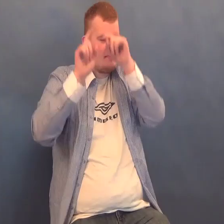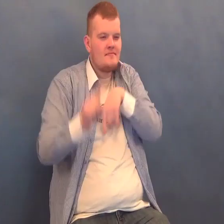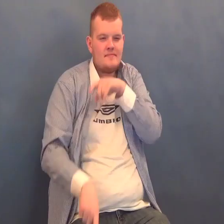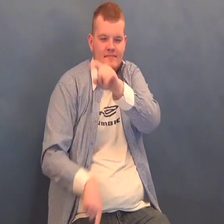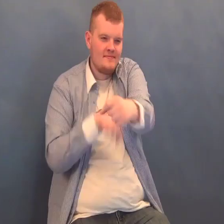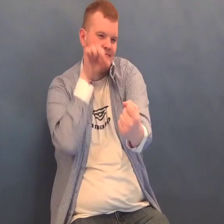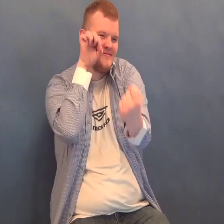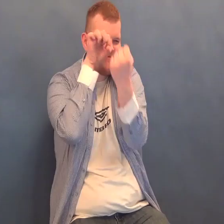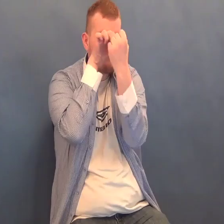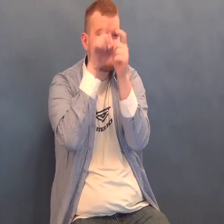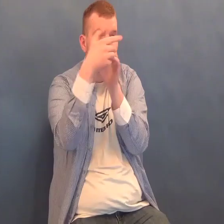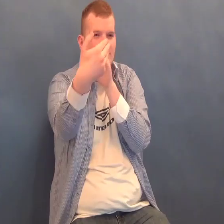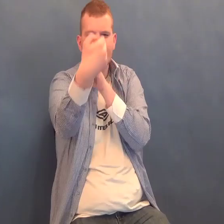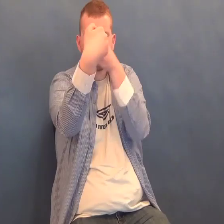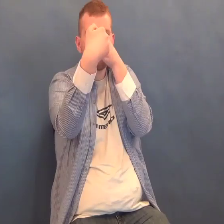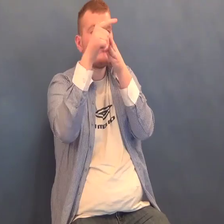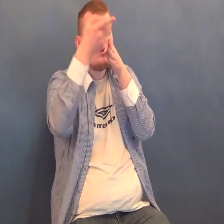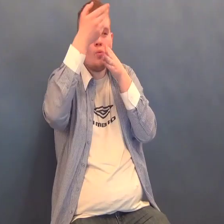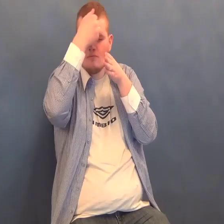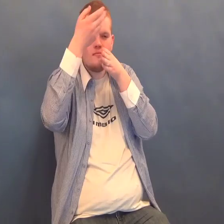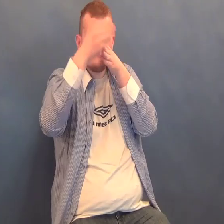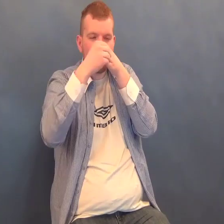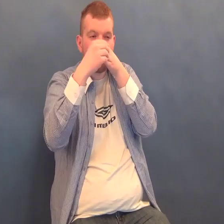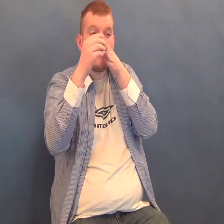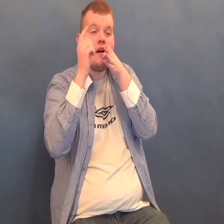No więc kot podchodzi do niej i ich pyski zbliżają się do siebie przez szklane akwarium.